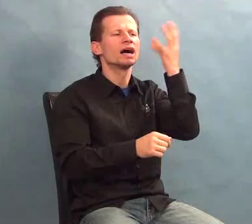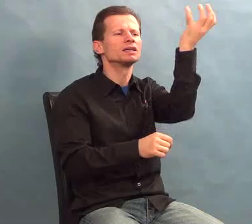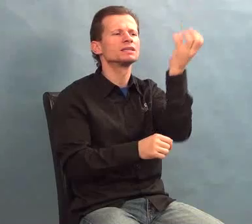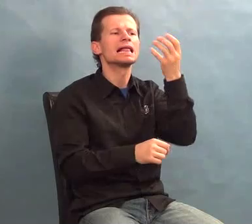Nie jabłka.